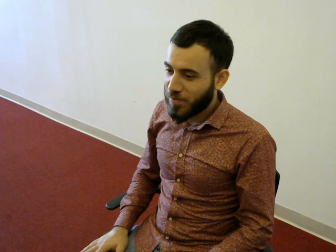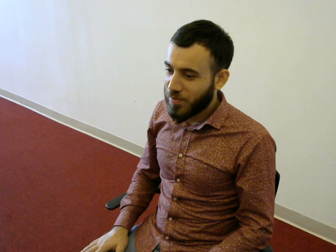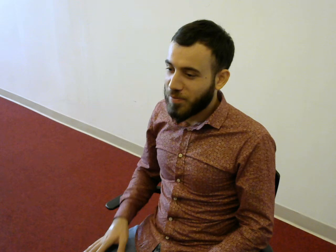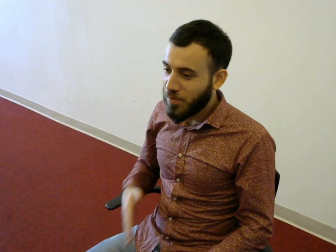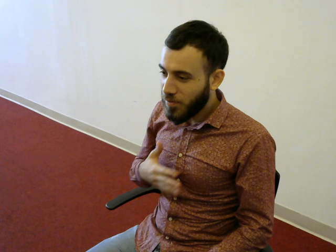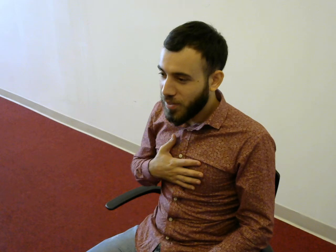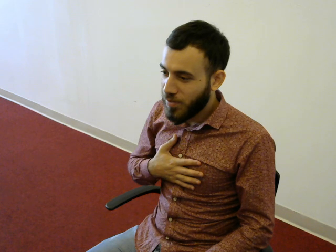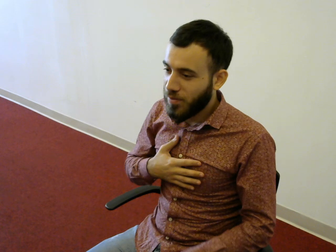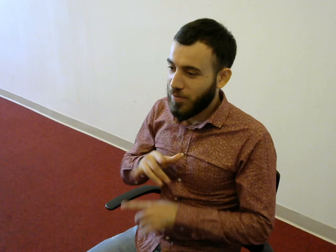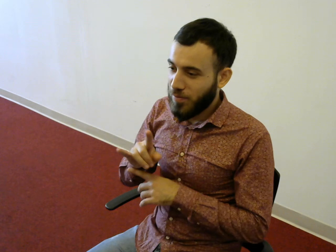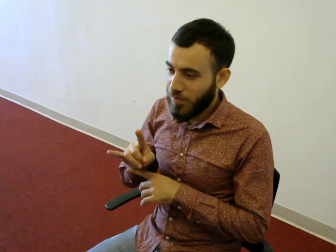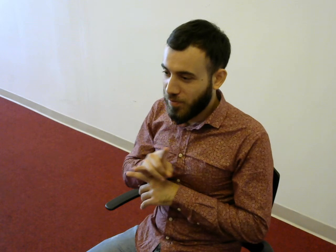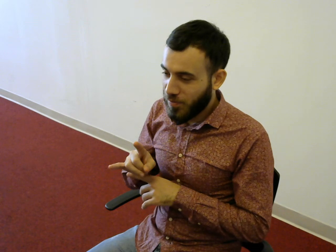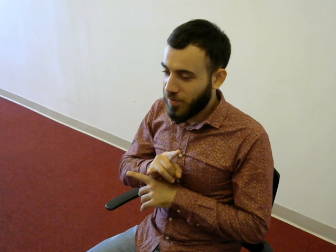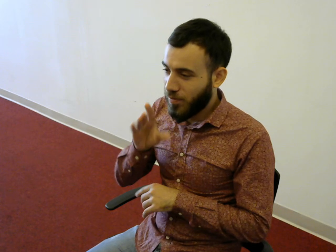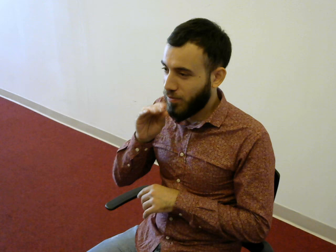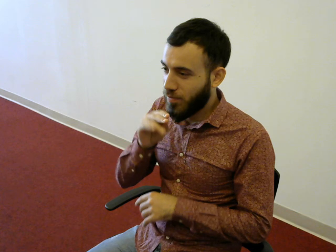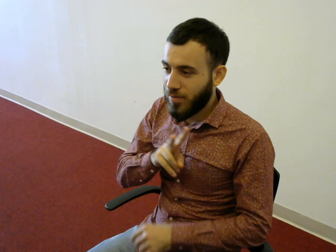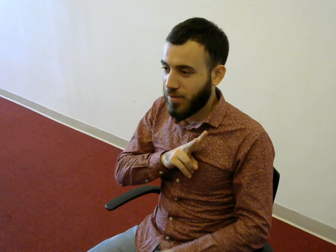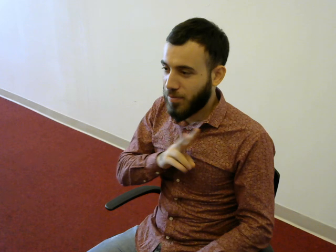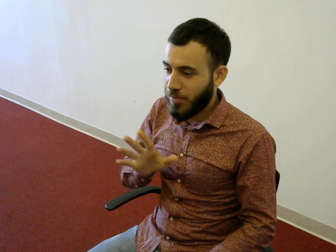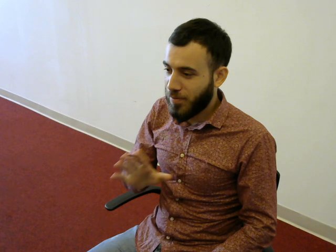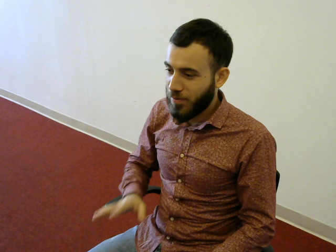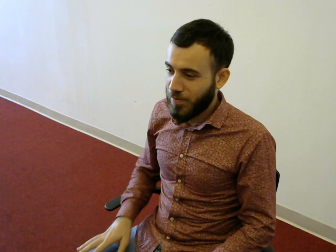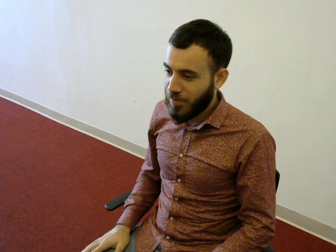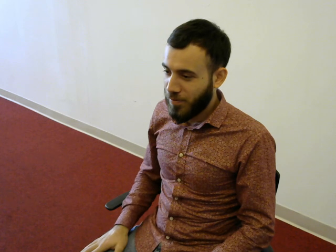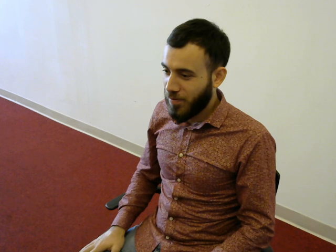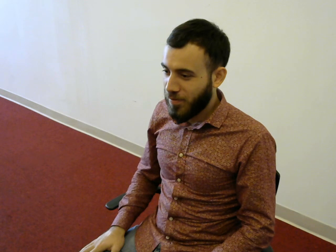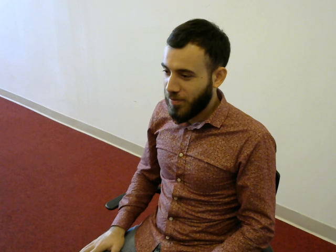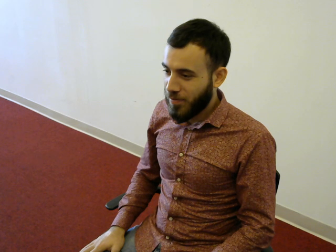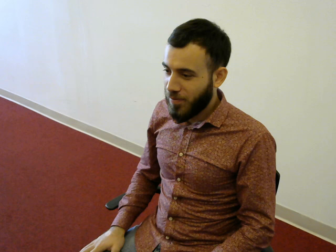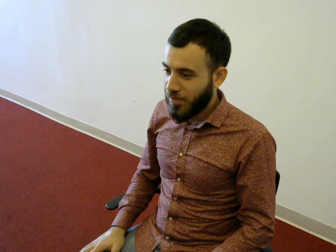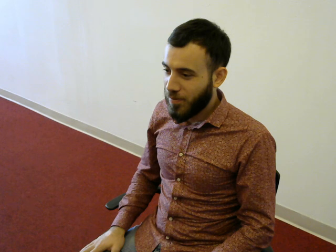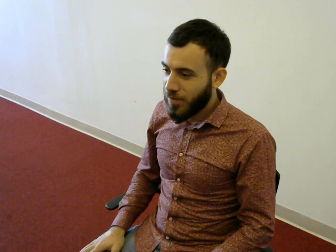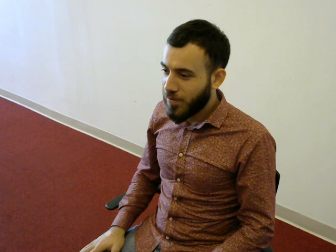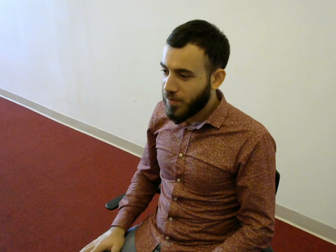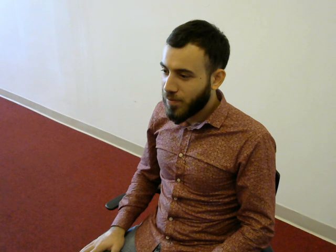Mən yalan danışmağı sevmirəm